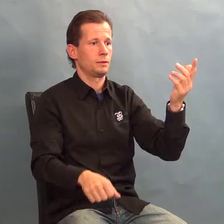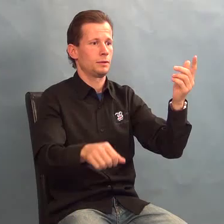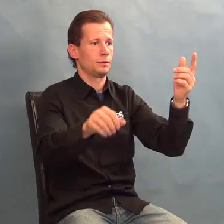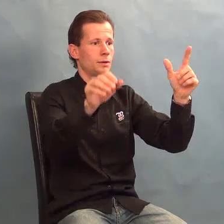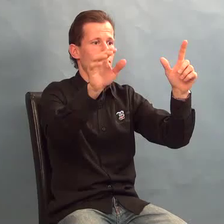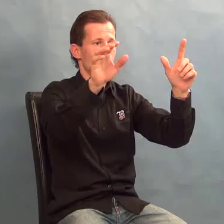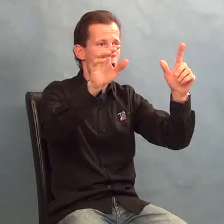Siódma...